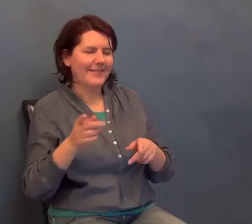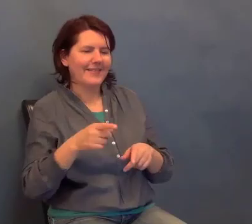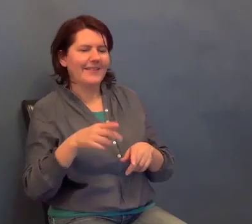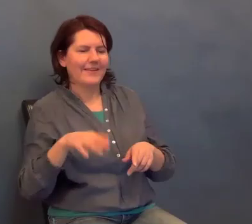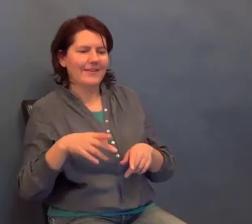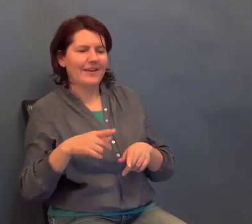Hulajnoga...